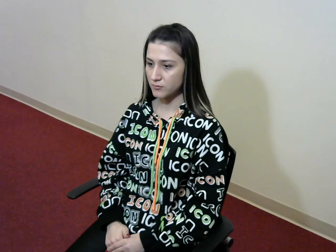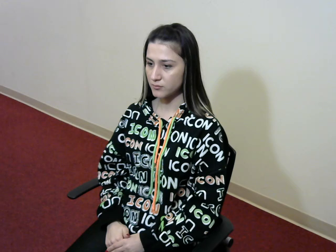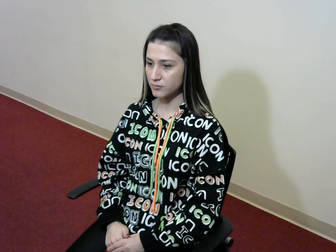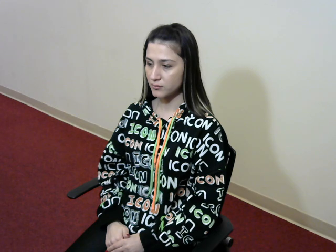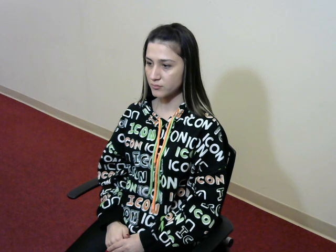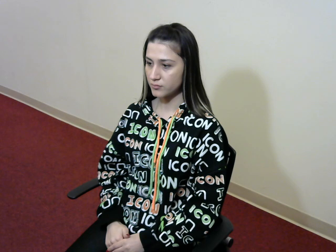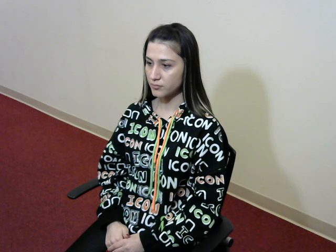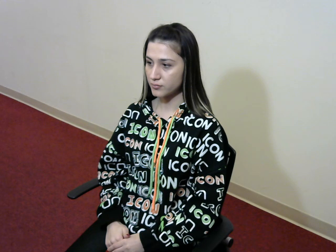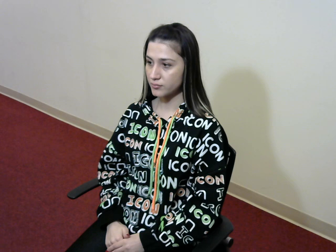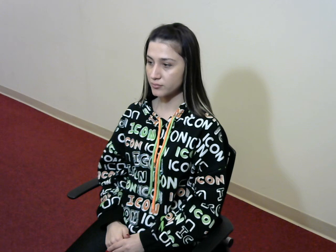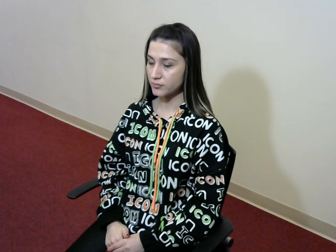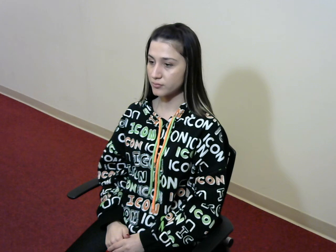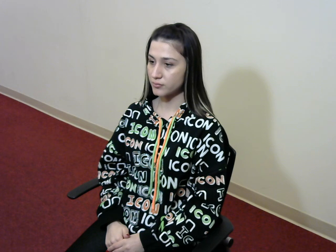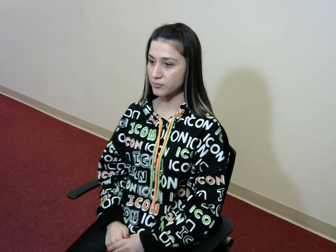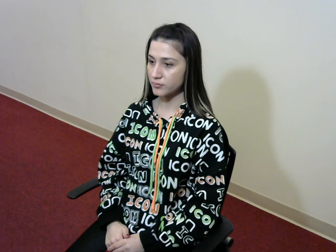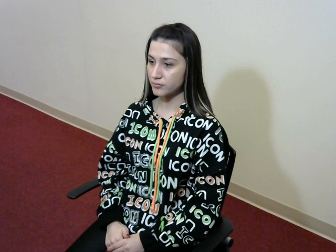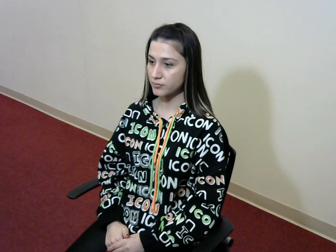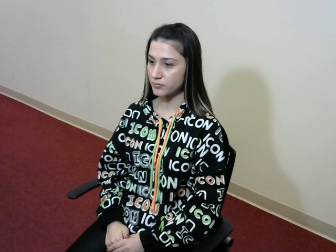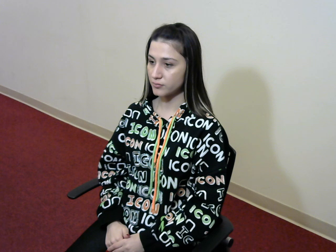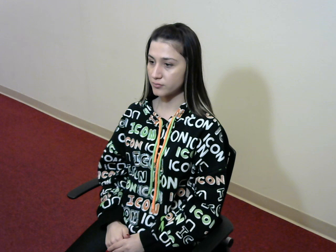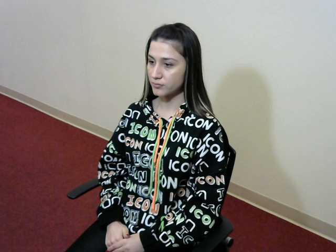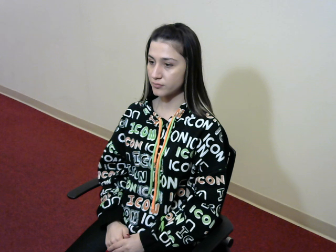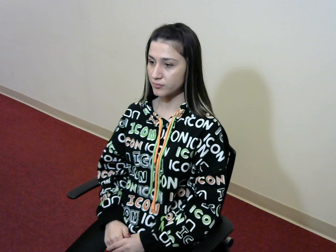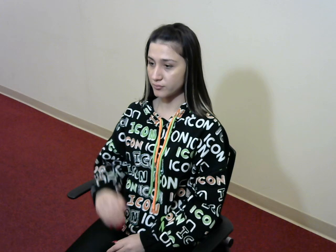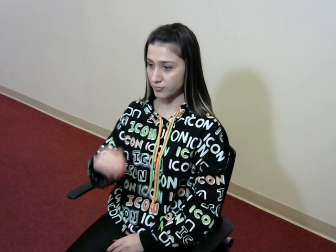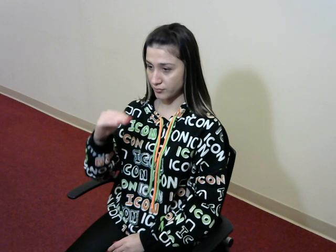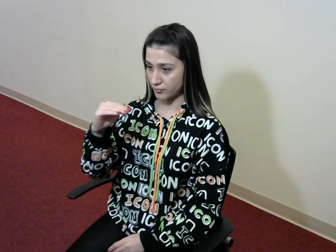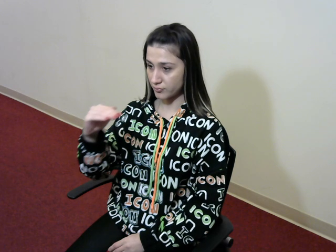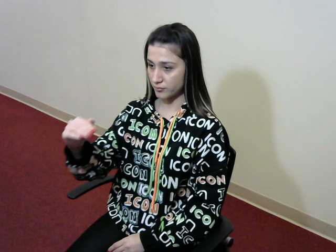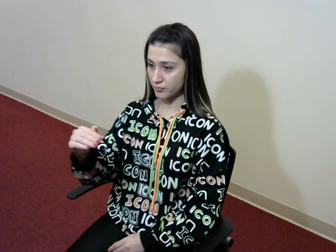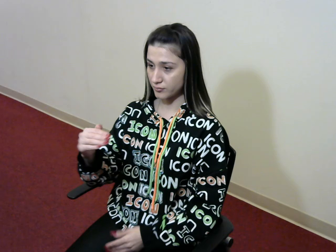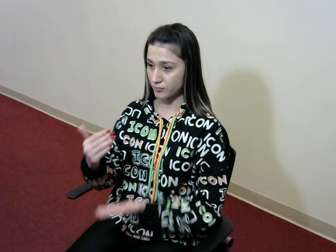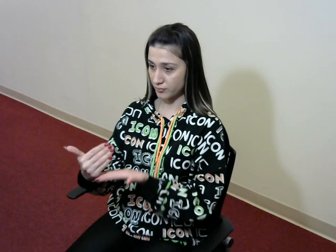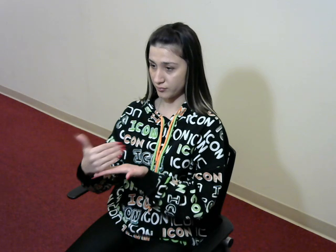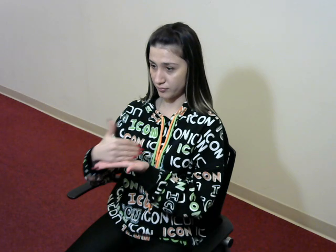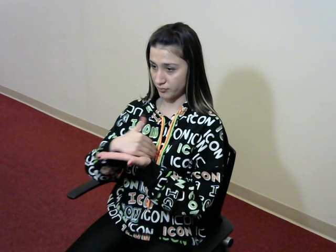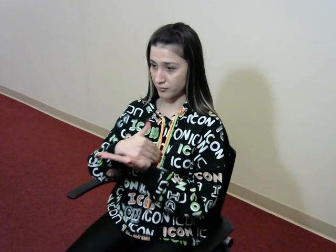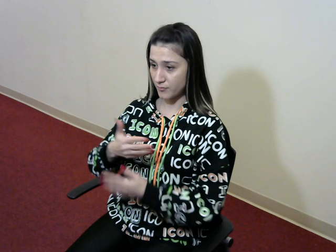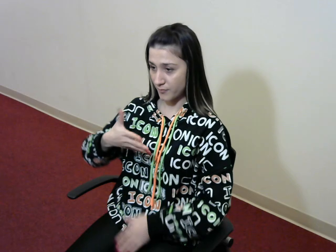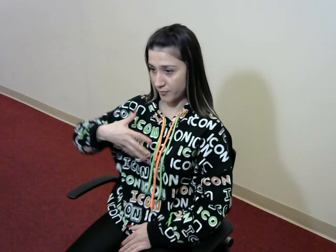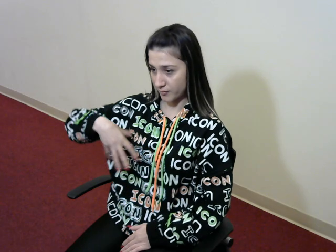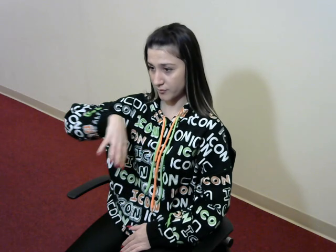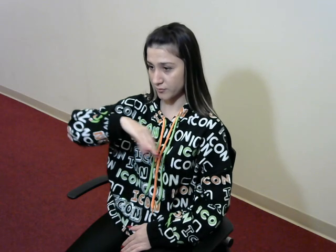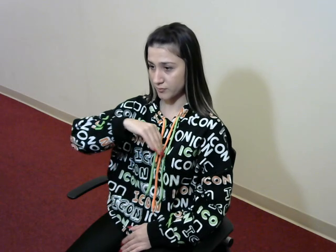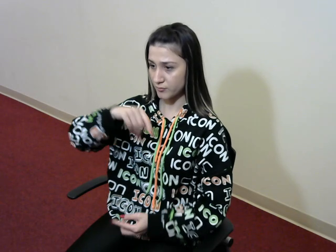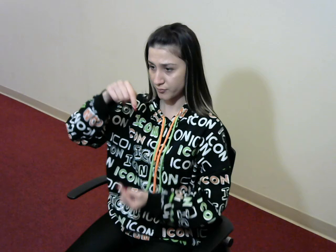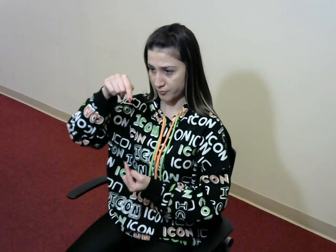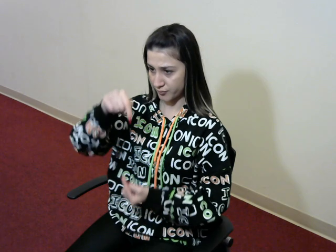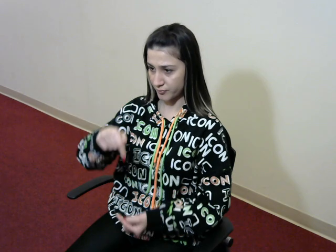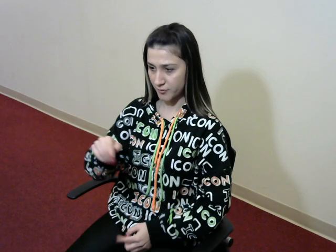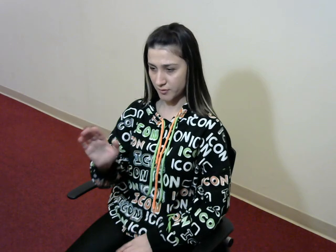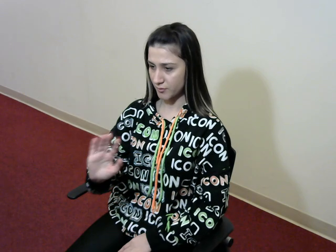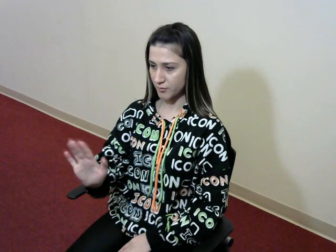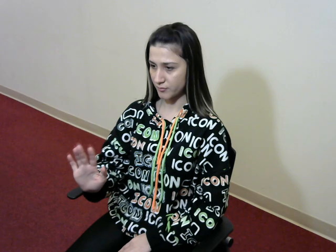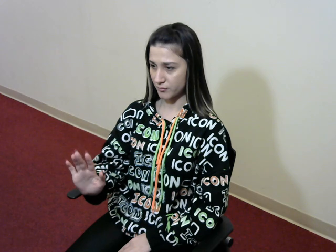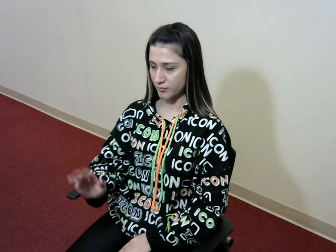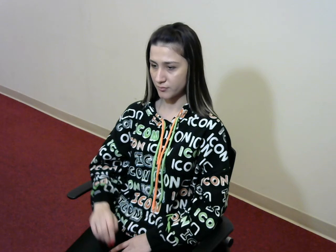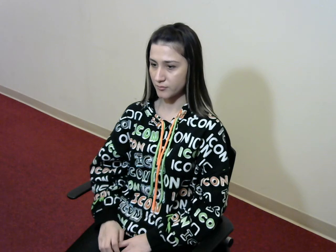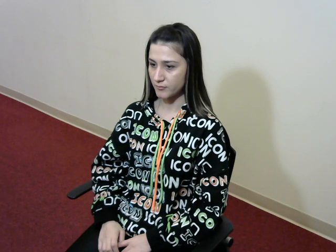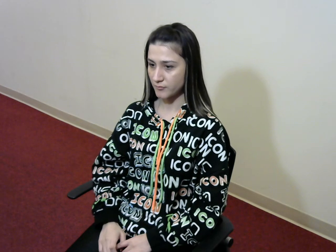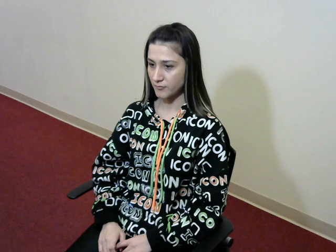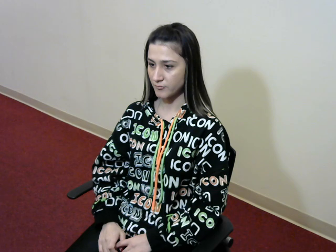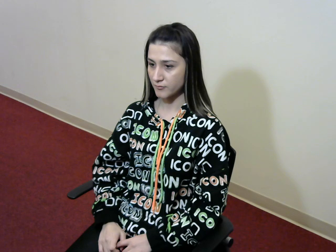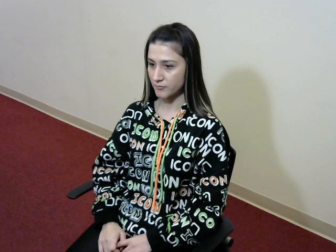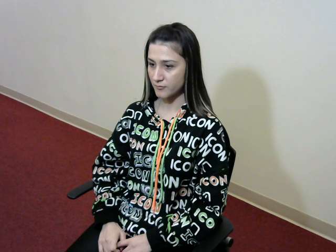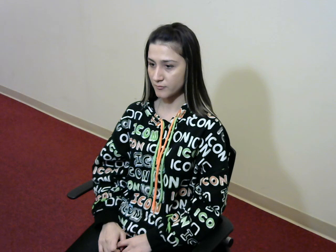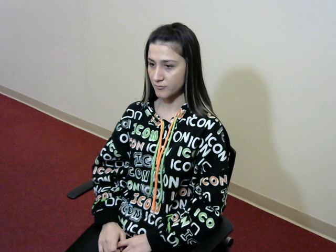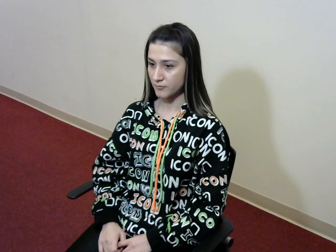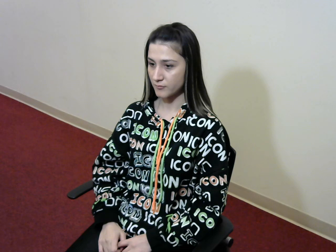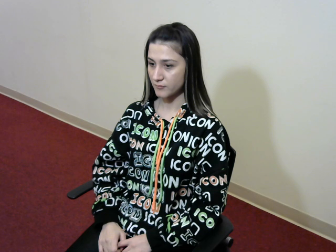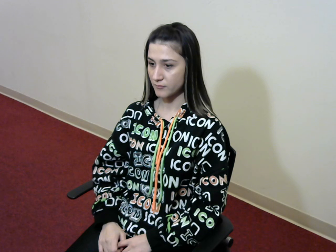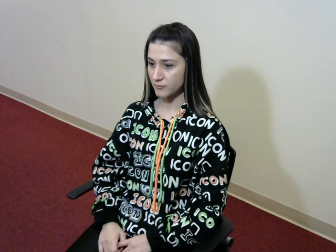Sizin müraciətiniz bizə uyğun deyildir